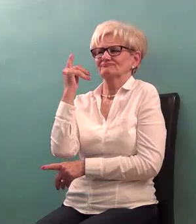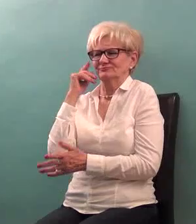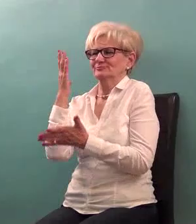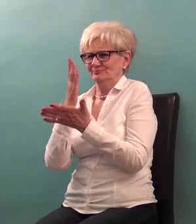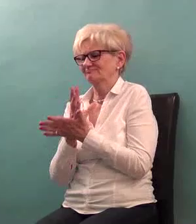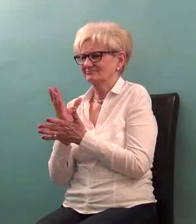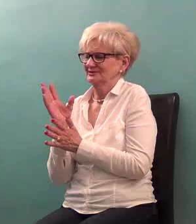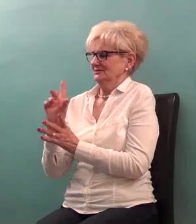Odchodzi.